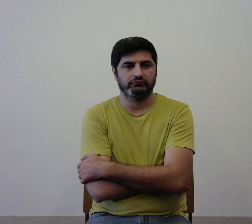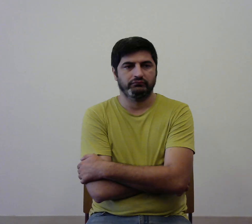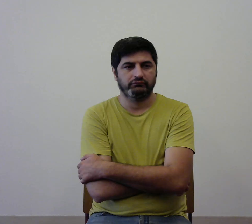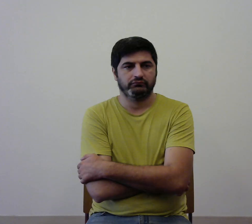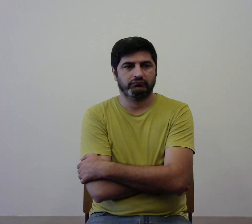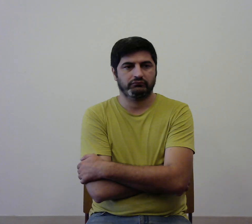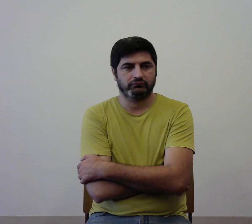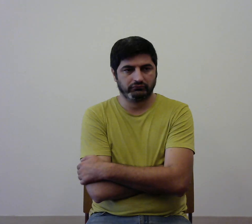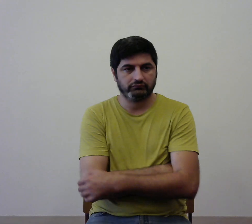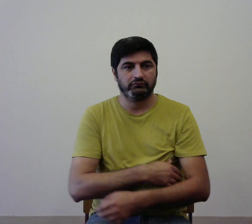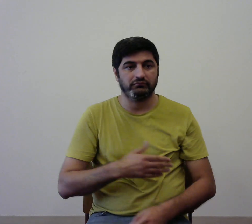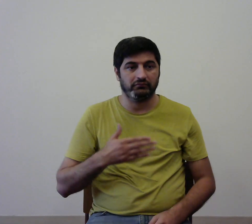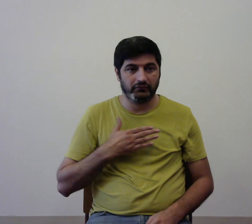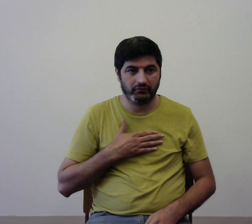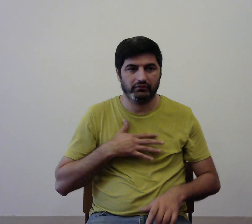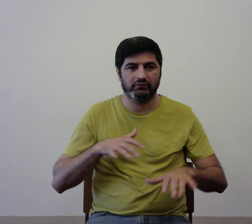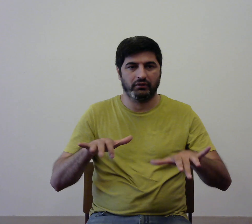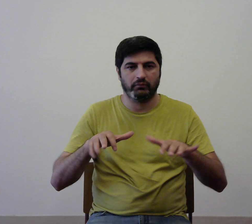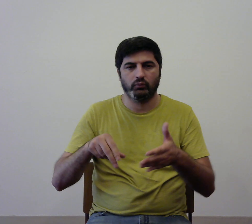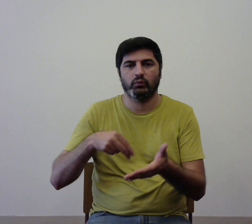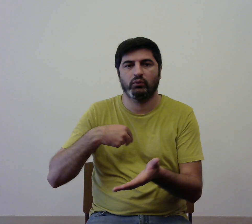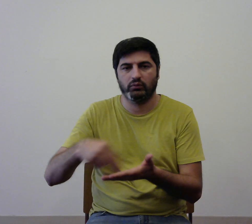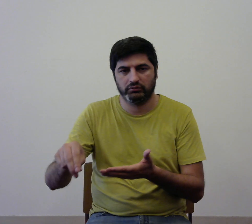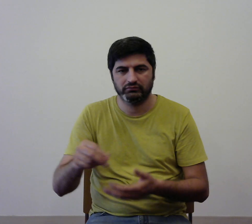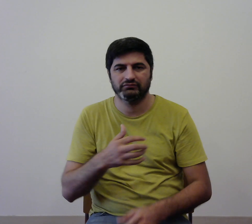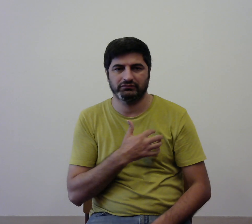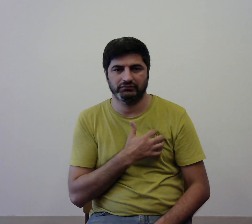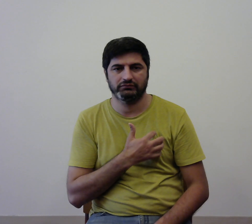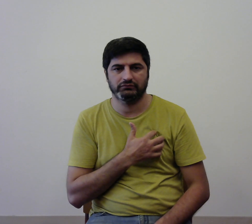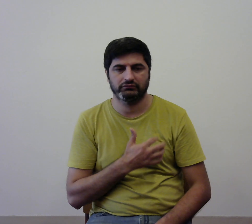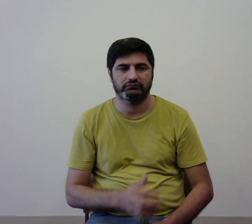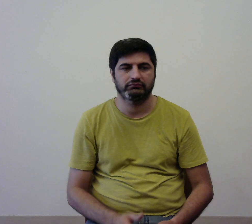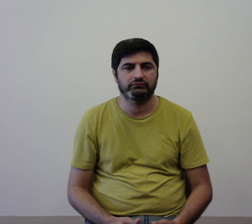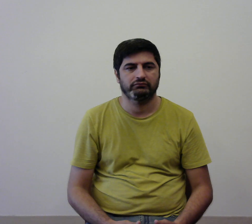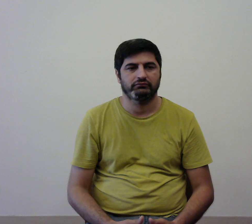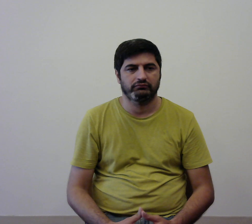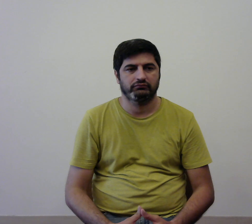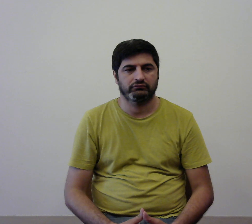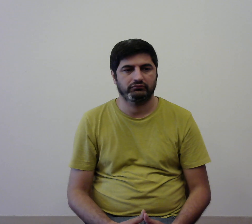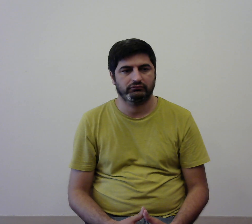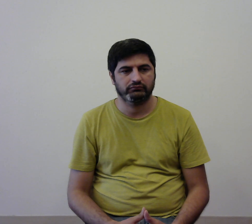Mən kompüter almaq istəyirəm